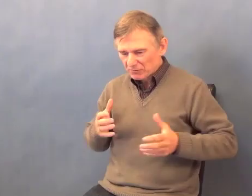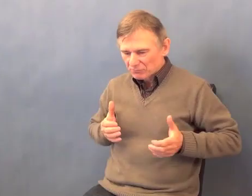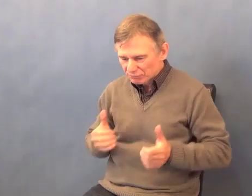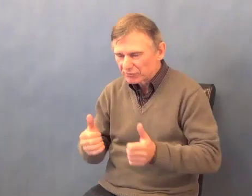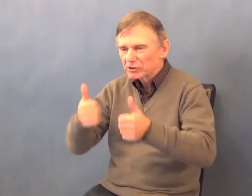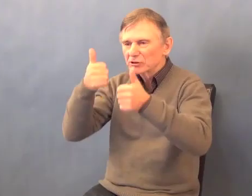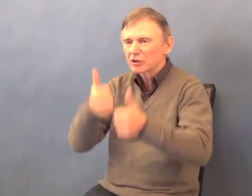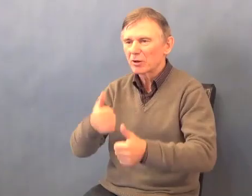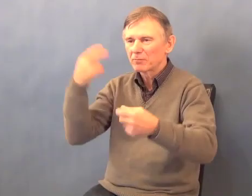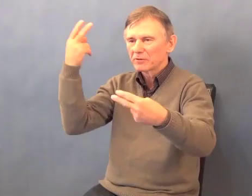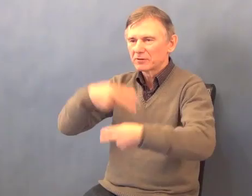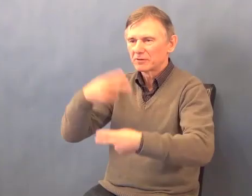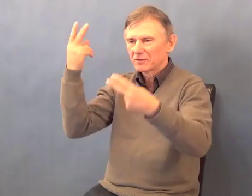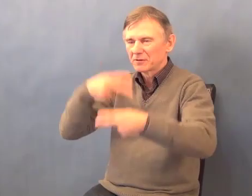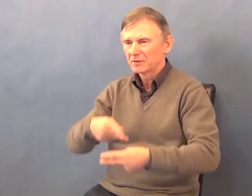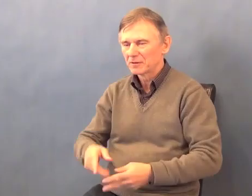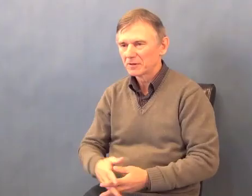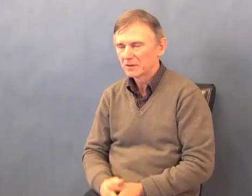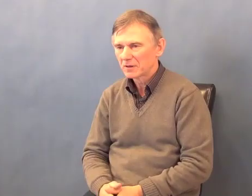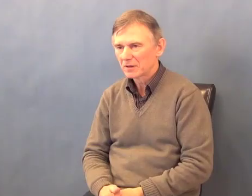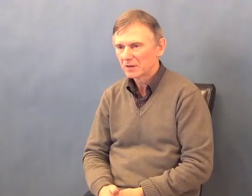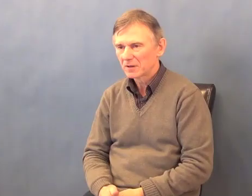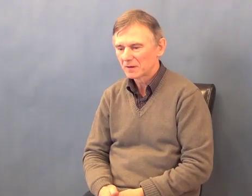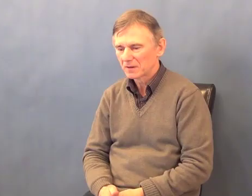Stop, trzeba zahamować przed szlabanem.